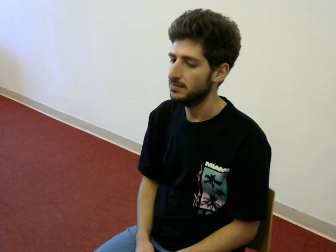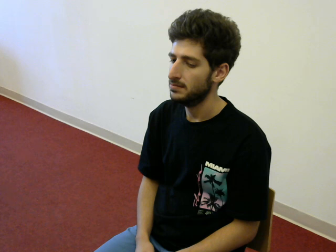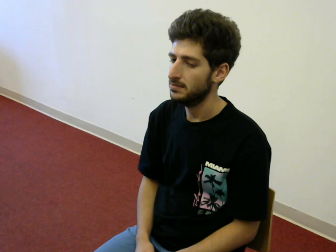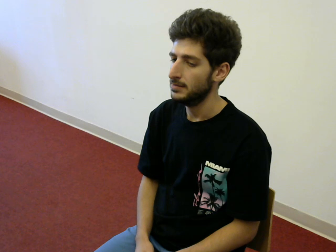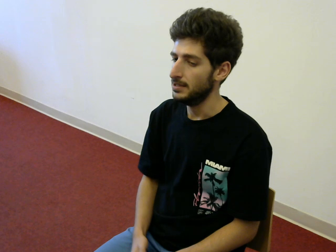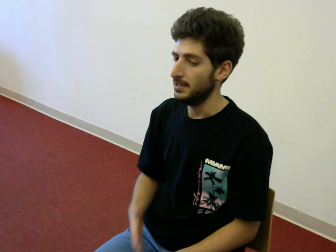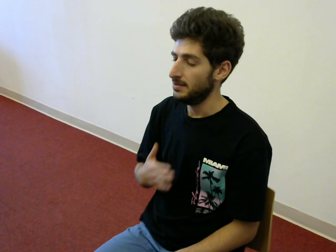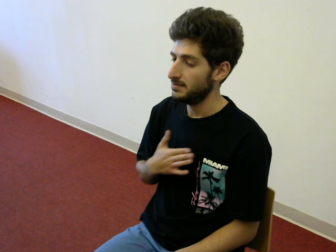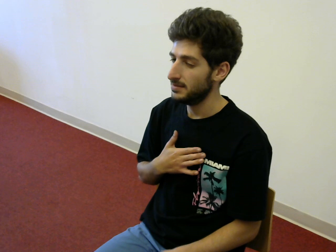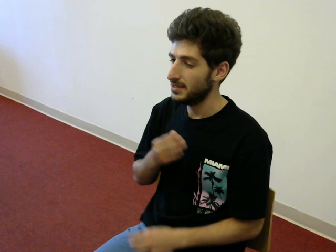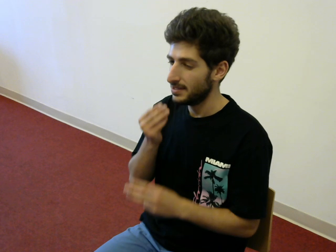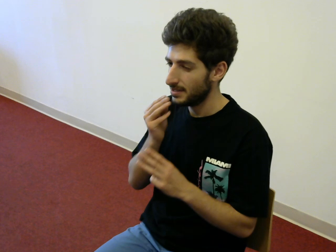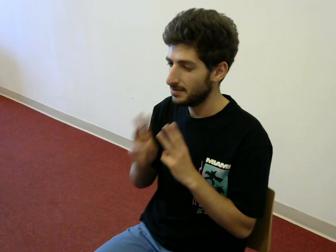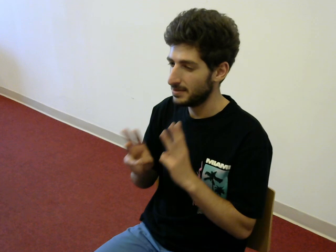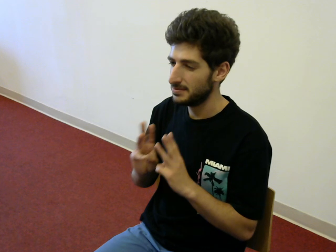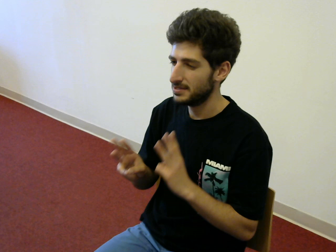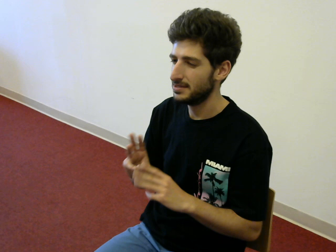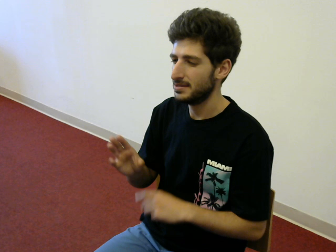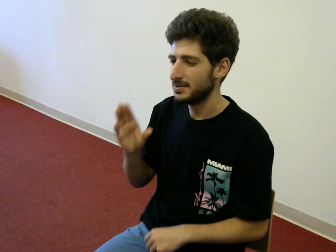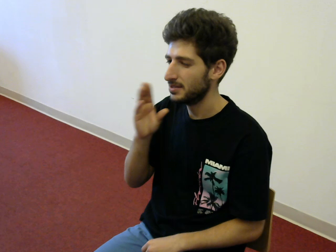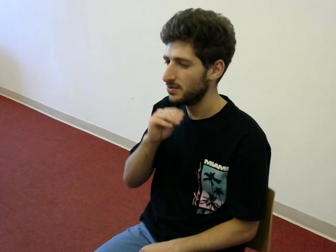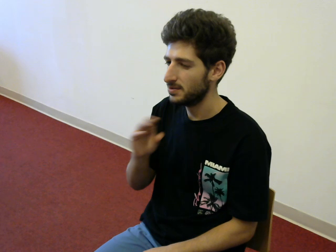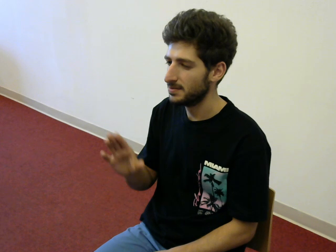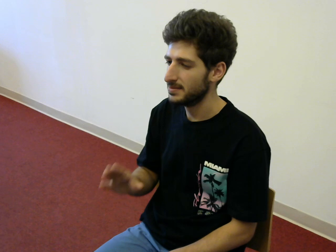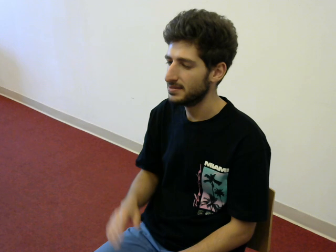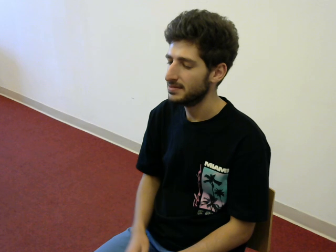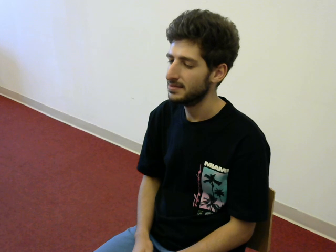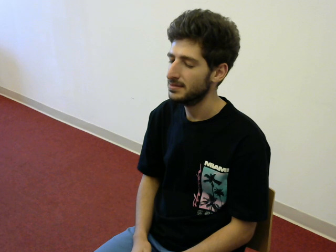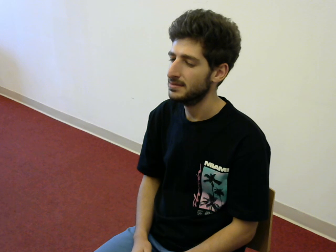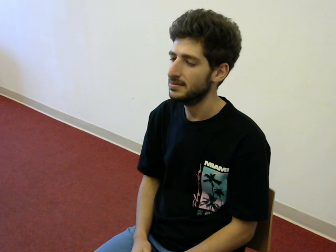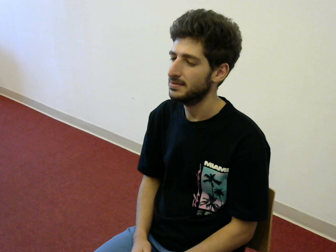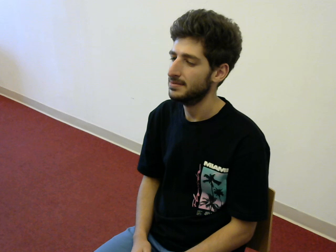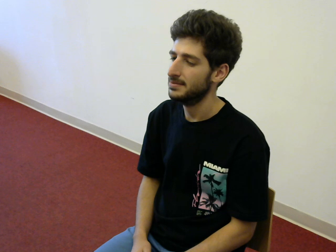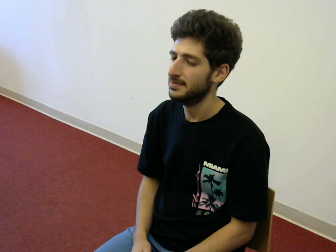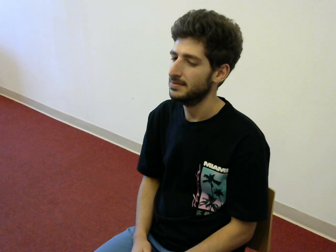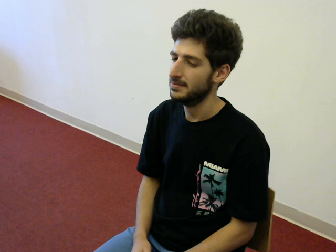Mən yemək bişirməyi bacarmıram